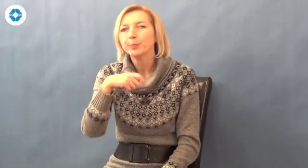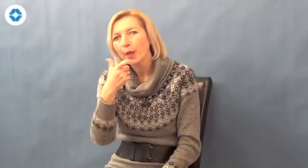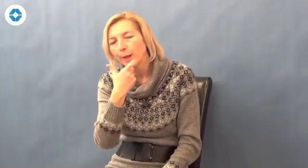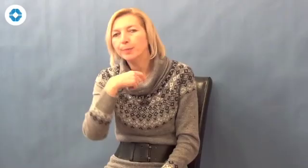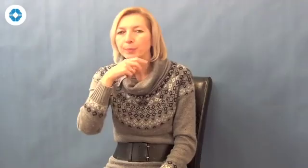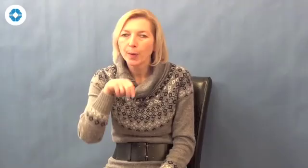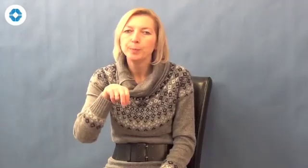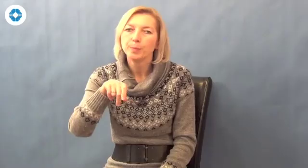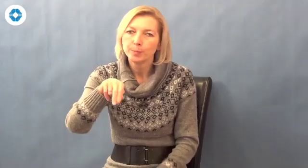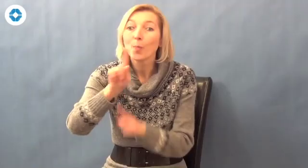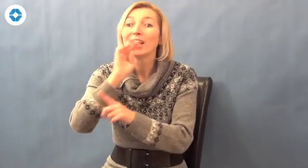Idą do tego drzewa.